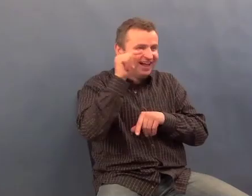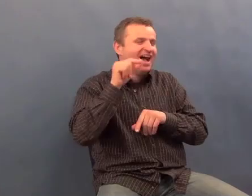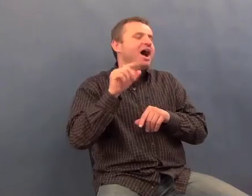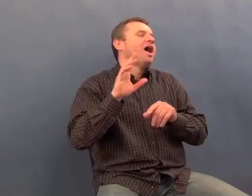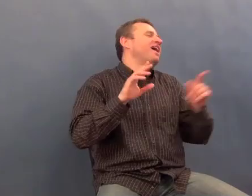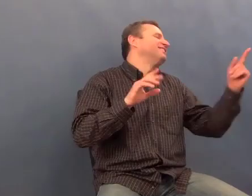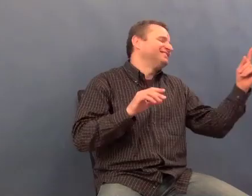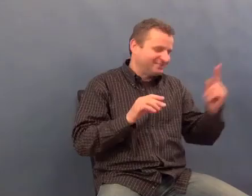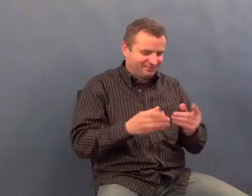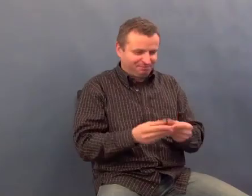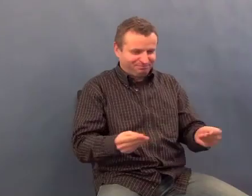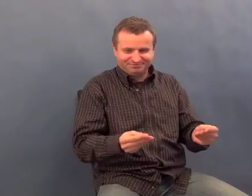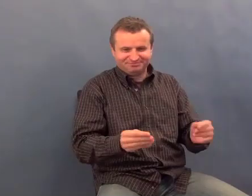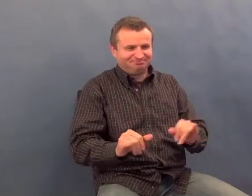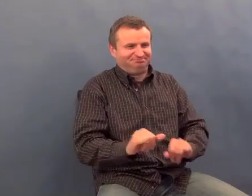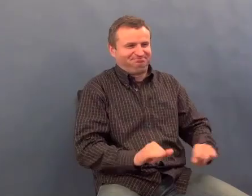Ona wraca i patrzy, zniknęły! Zastanawia się, co się stało...